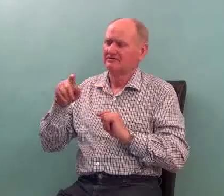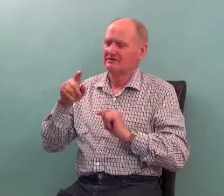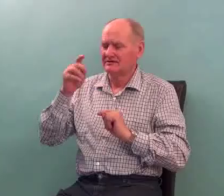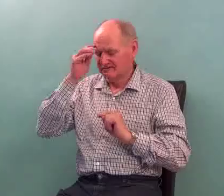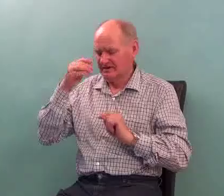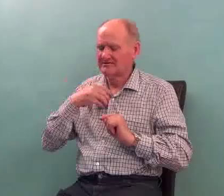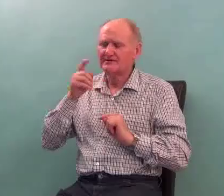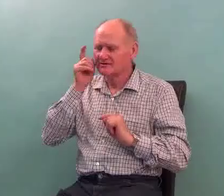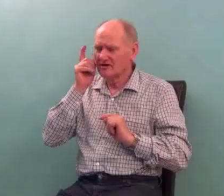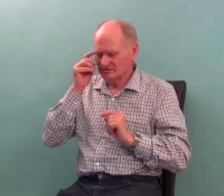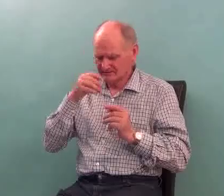Zawiadamia mnie przez komórkę.